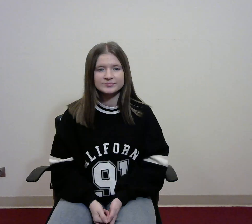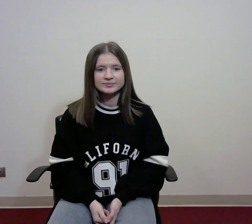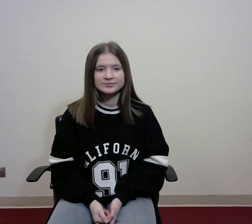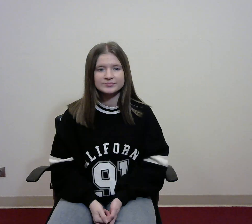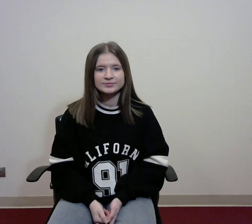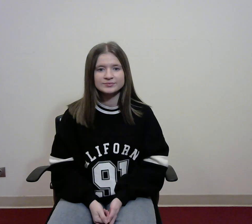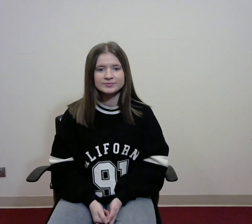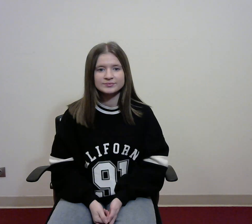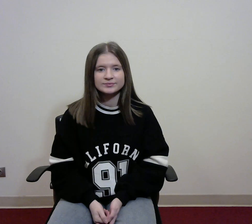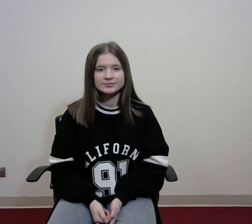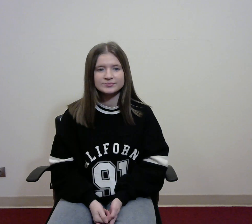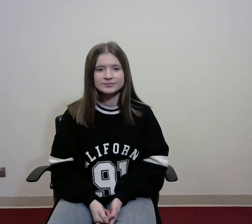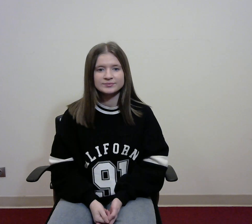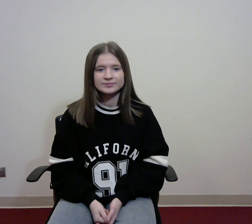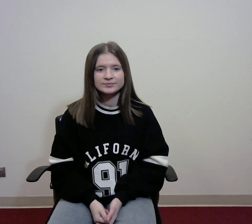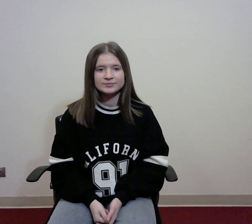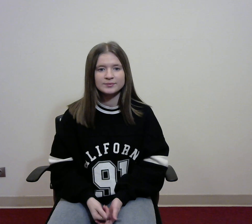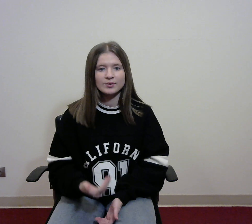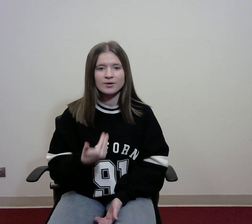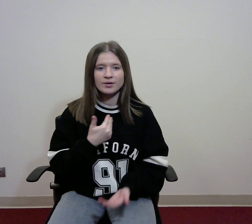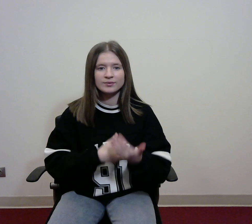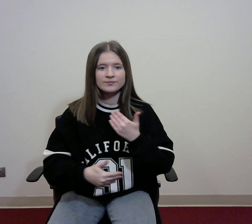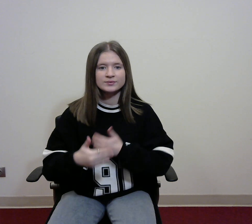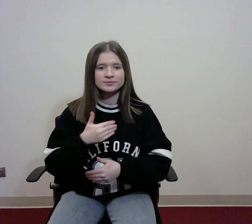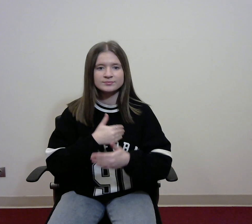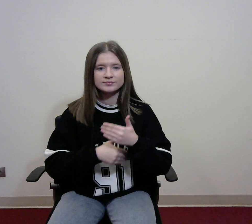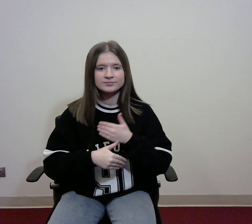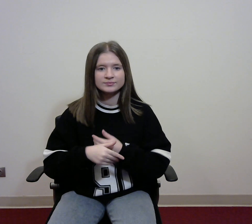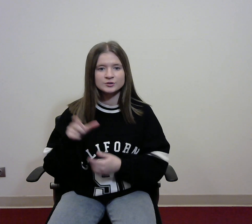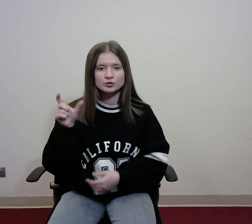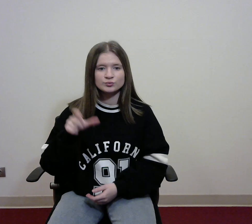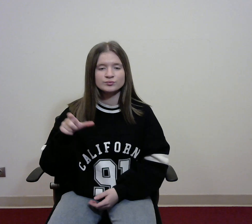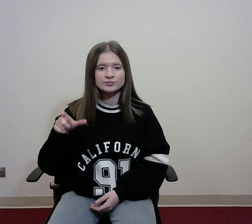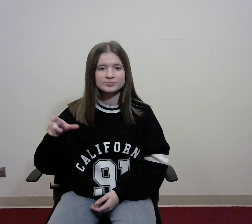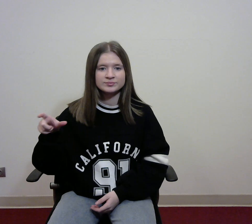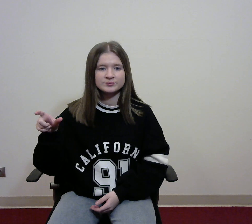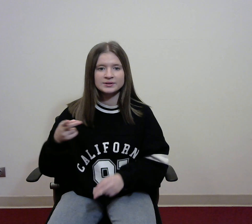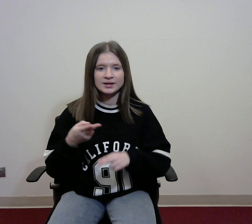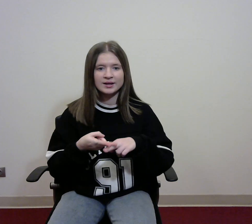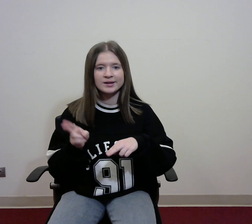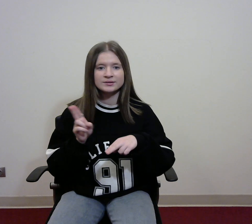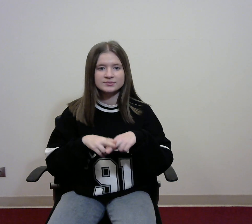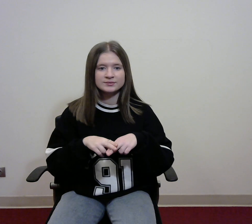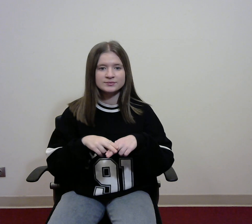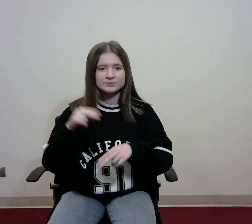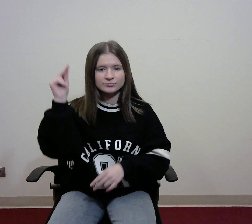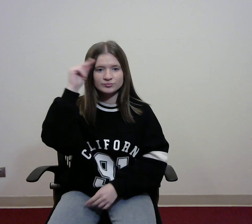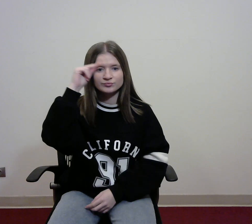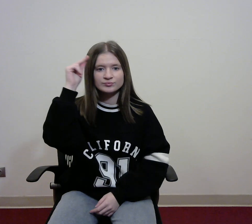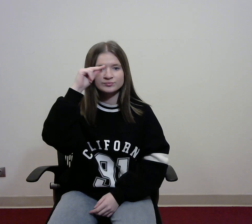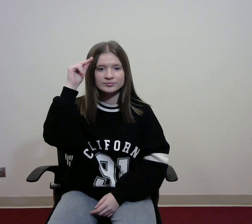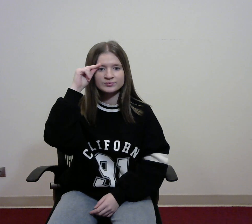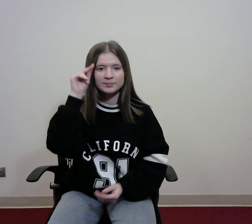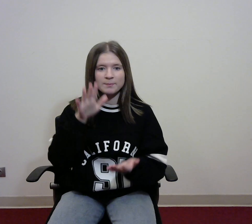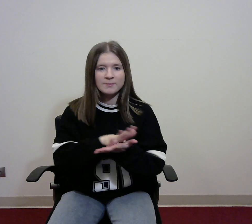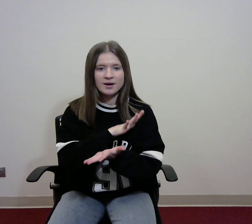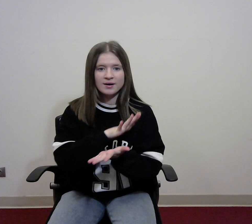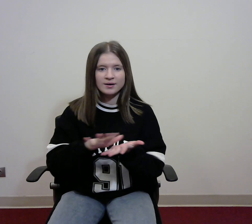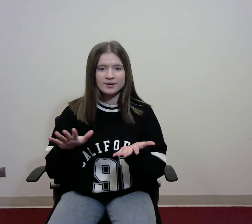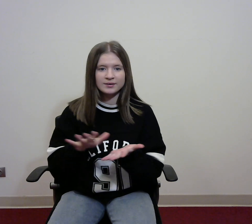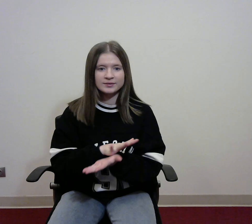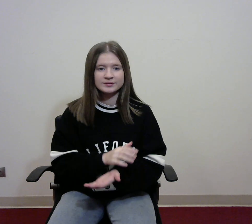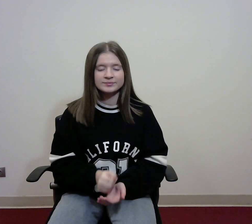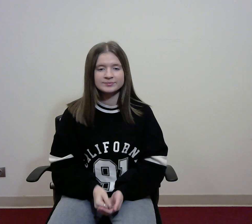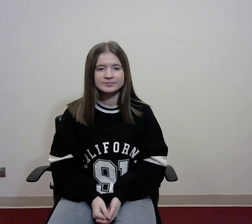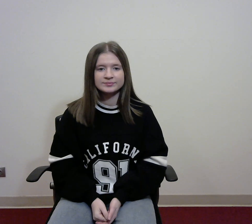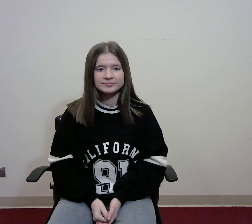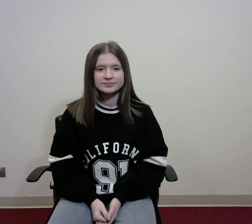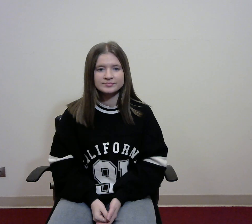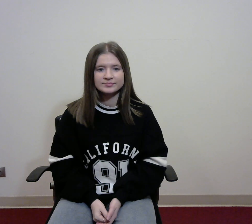Əlilliyi olan şəxslərə təhsil pulsuzdur